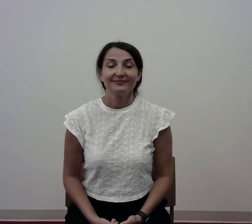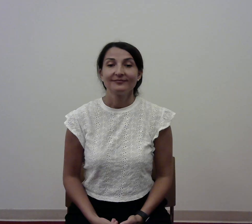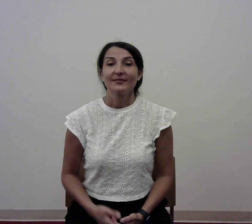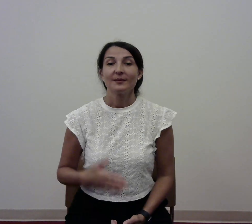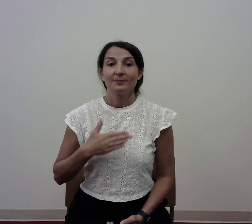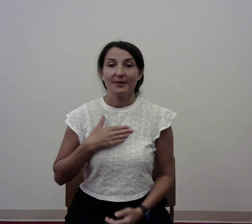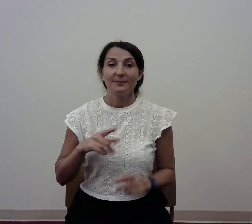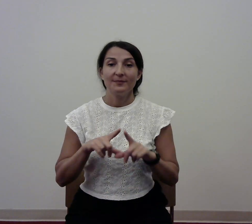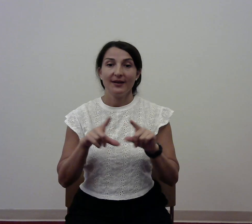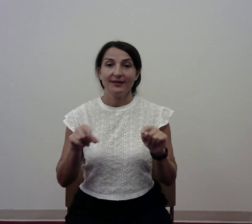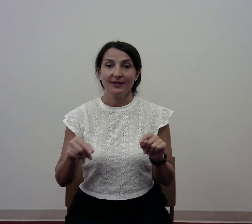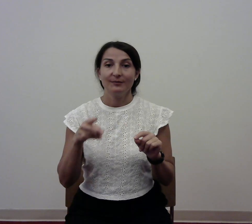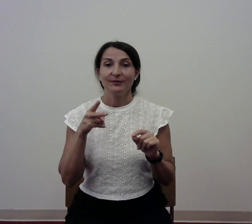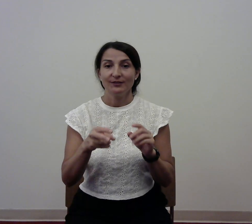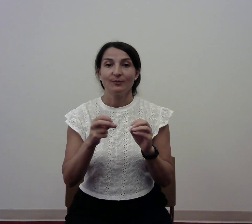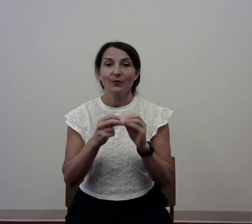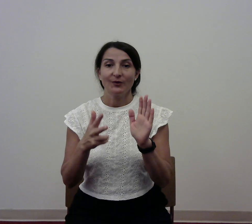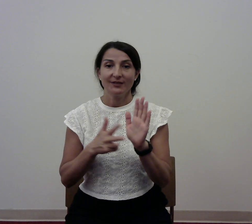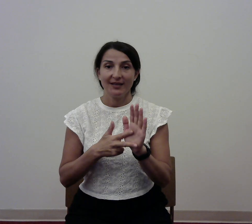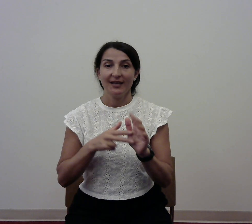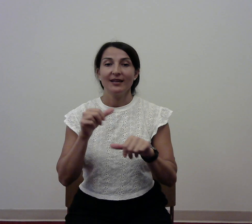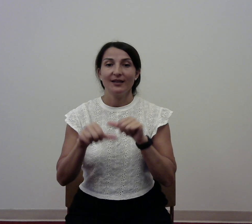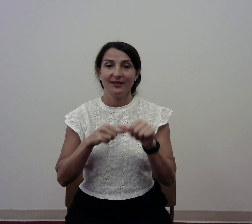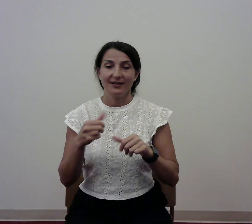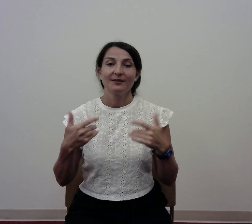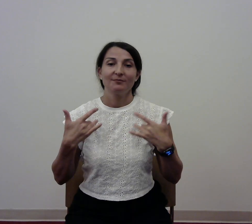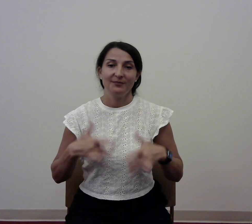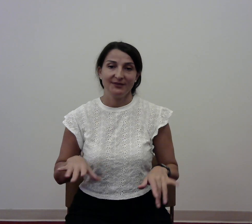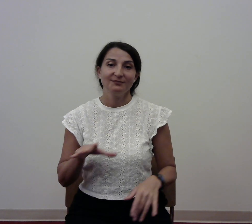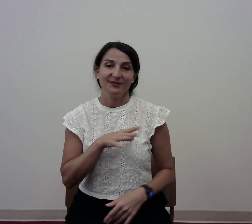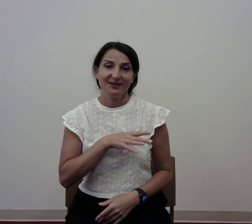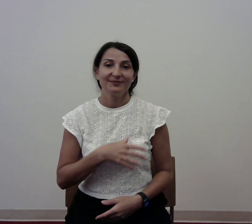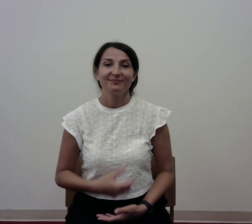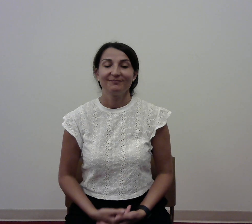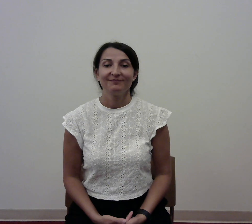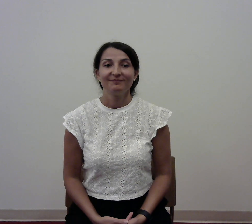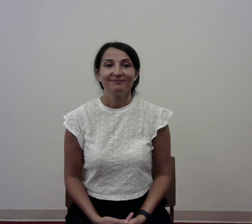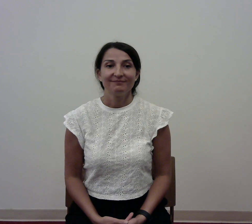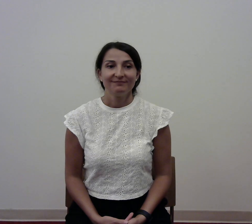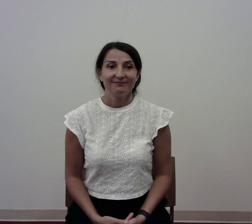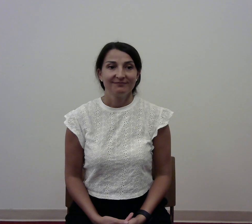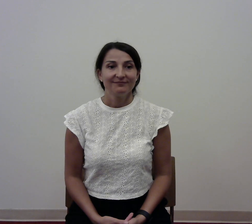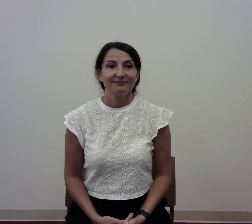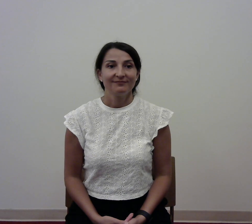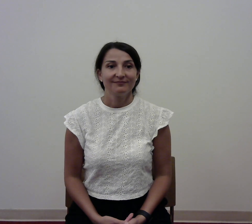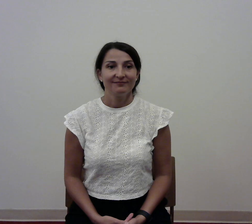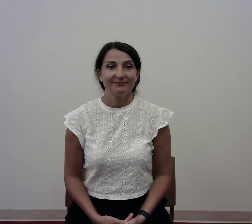Mən məktəbi 2018-ci ildə bitirmişəm